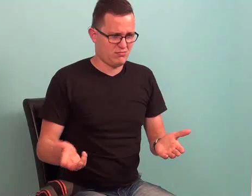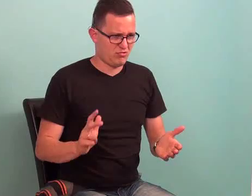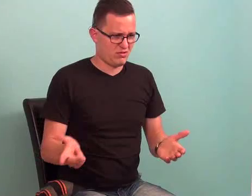"Gdzie trzeci?"